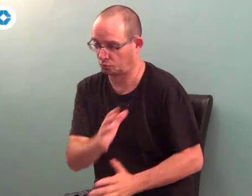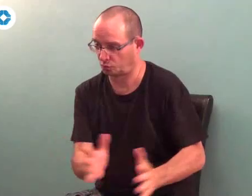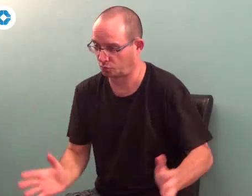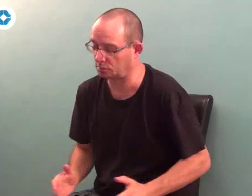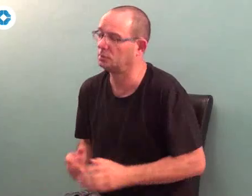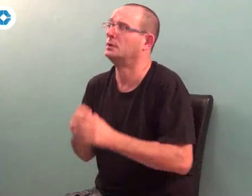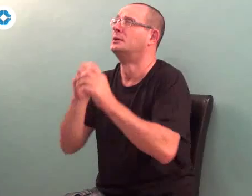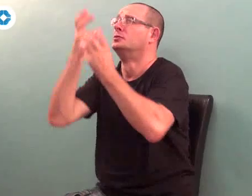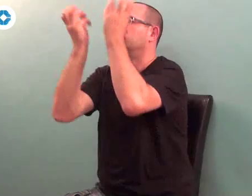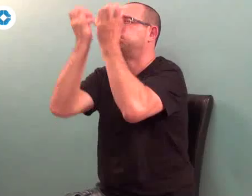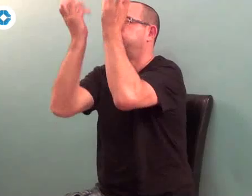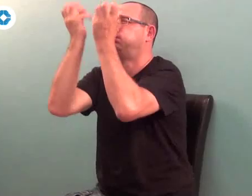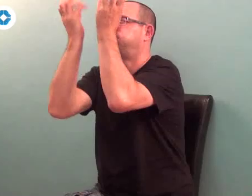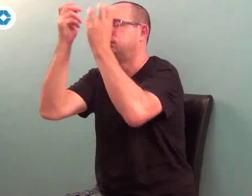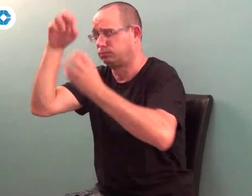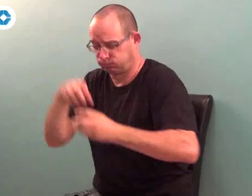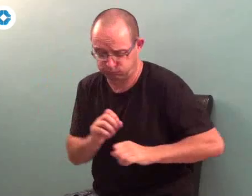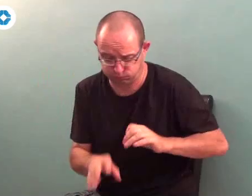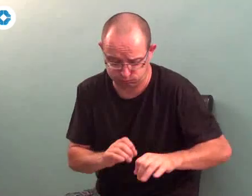Zrywa owoce z drzewa i wrzuca je do koszy.